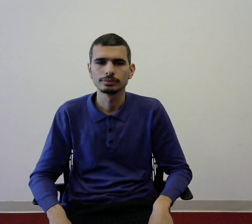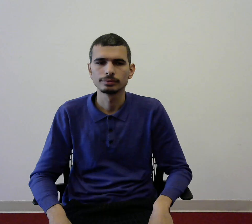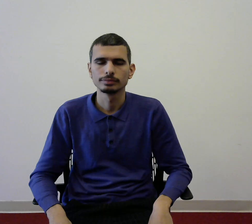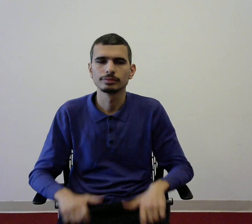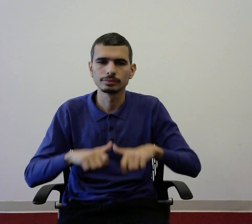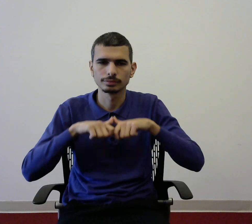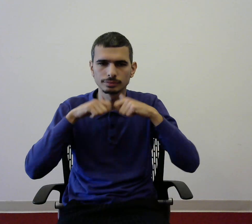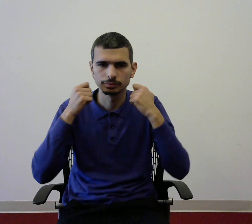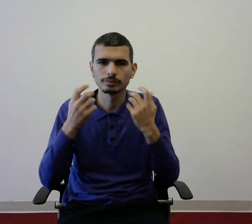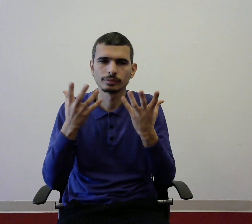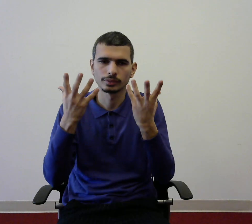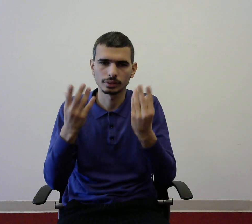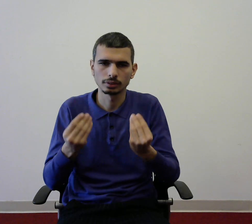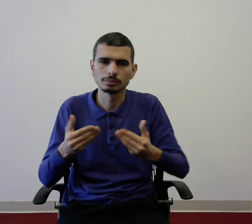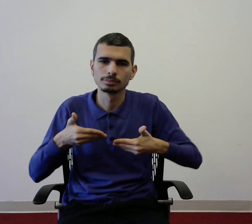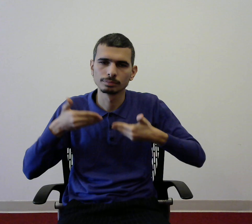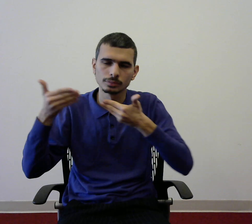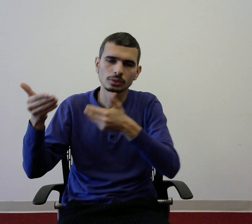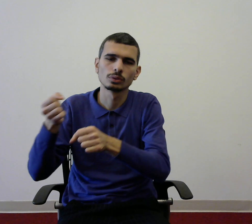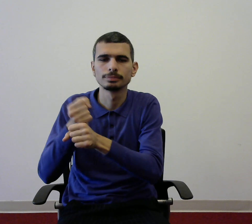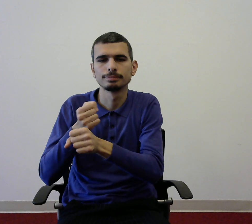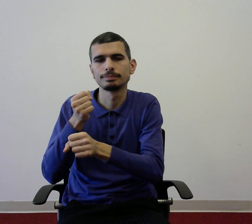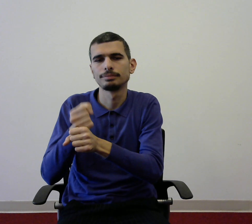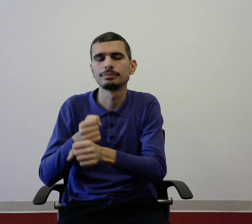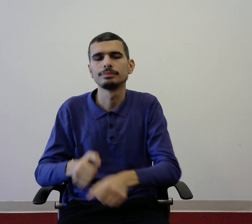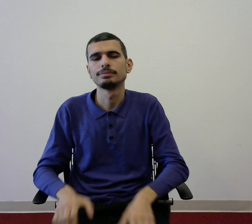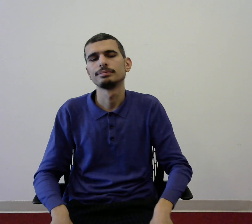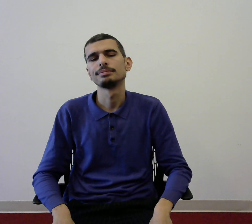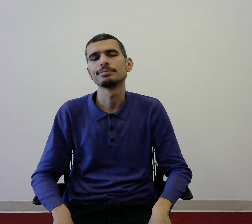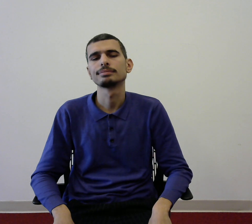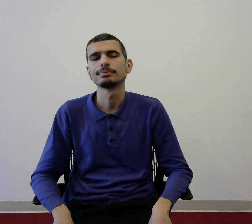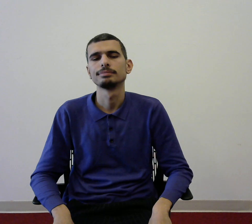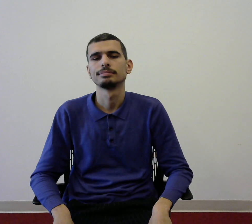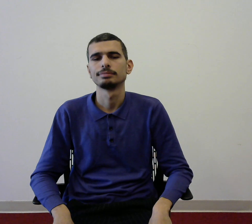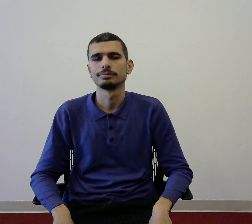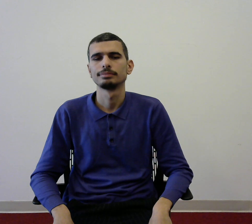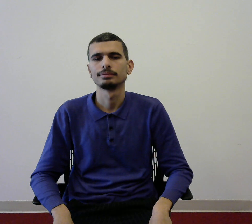Ad gününü təbrik edirəm